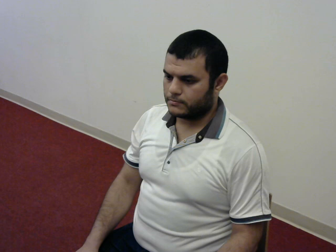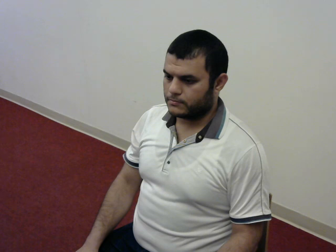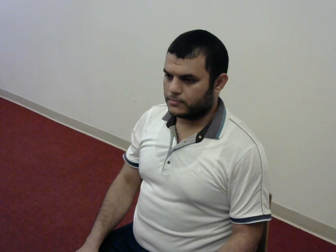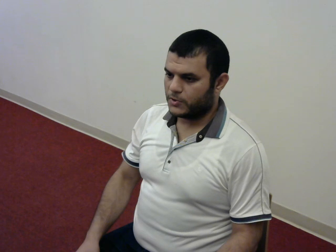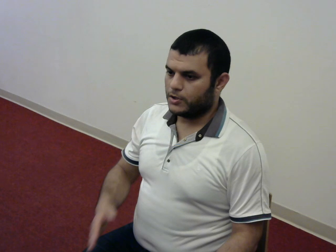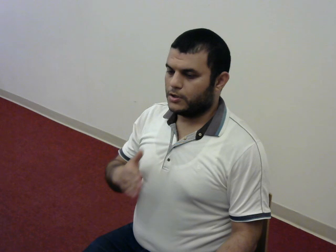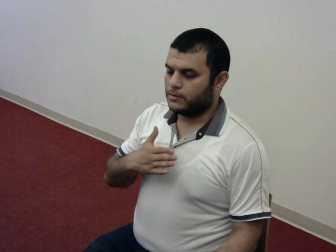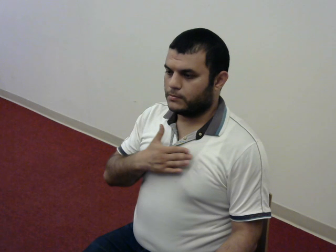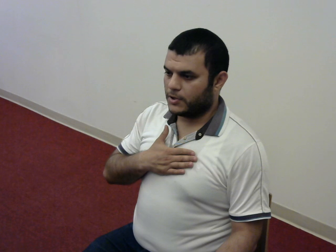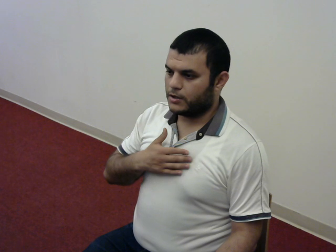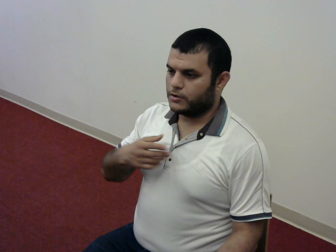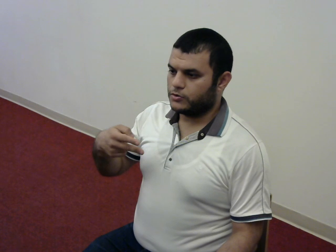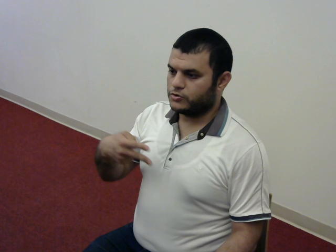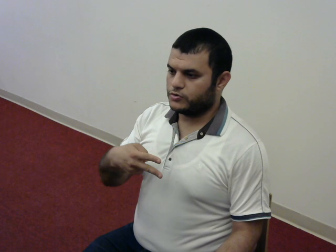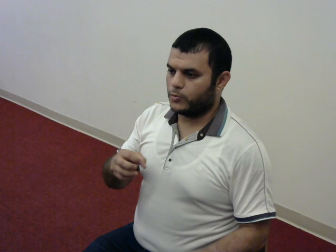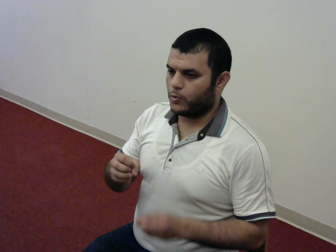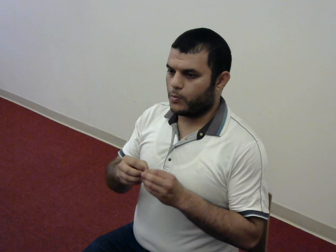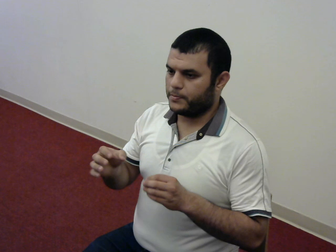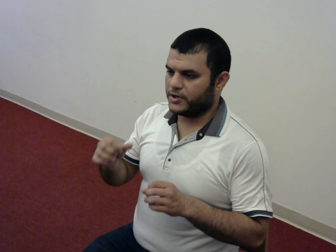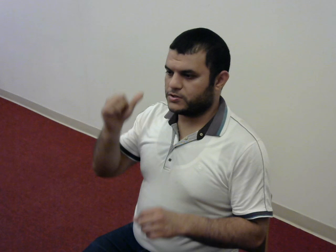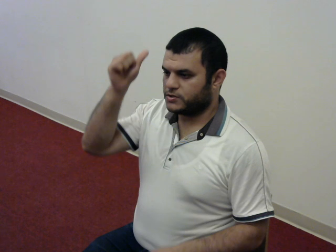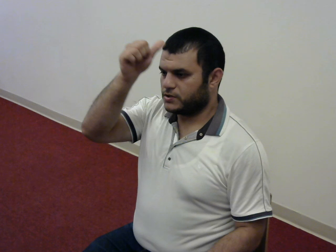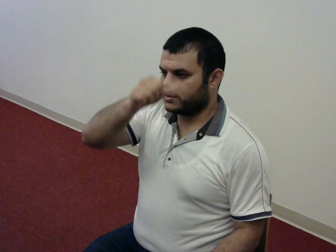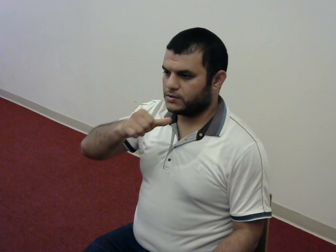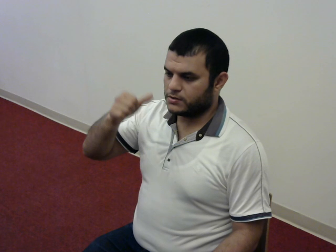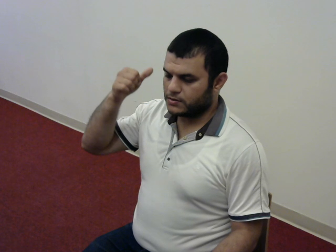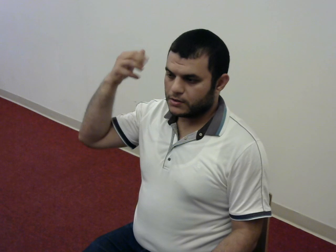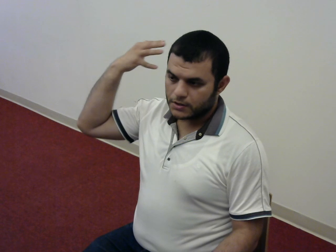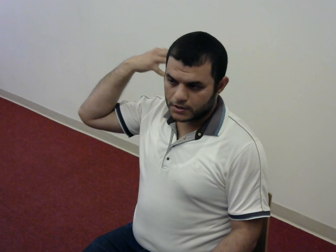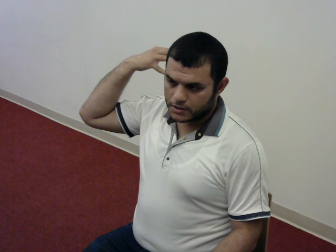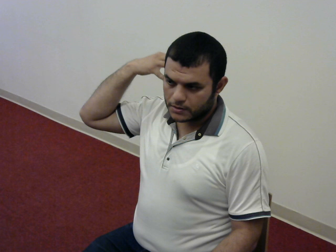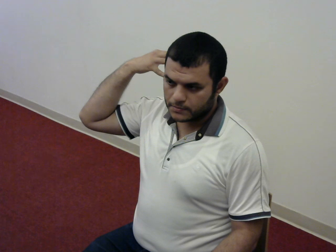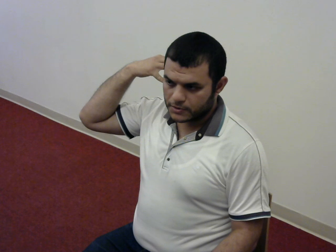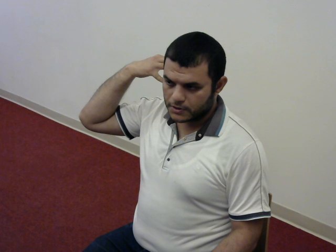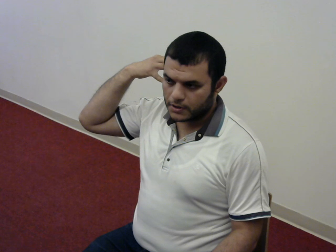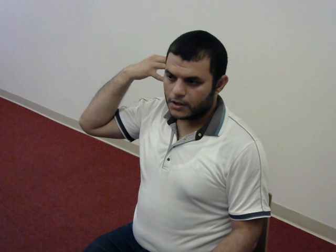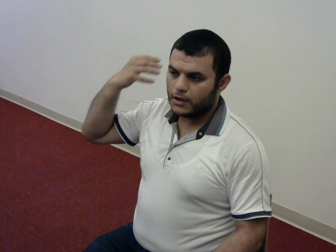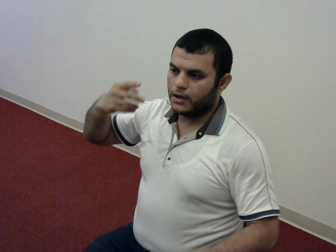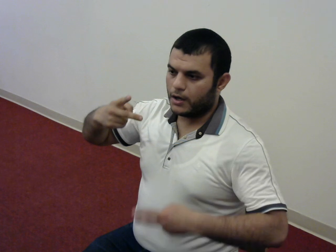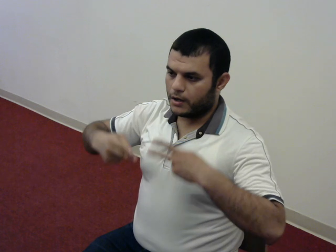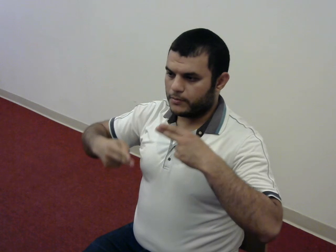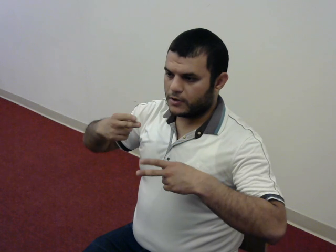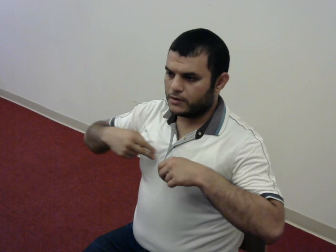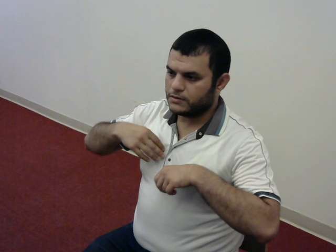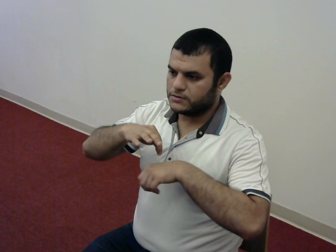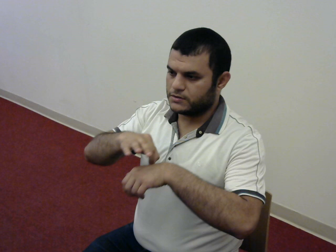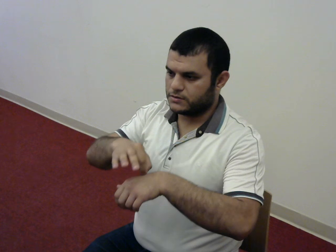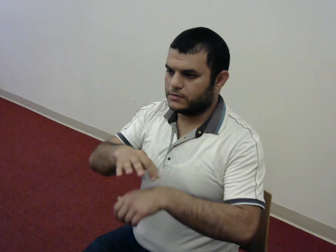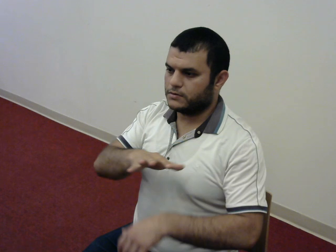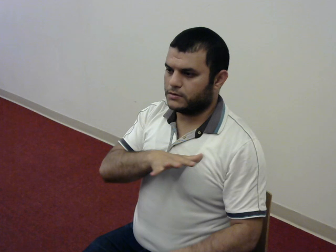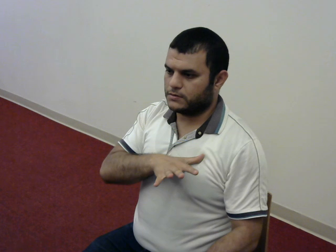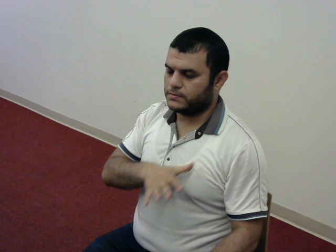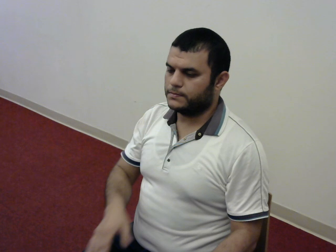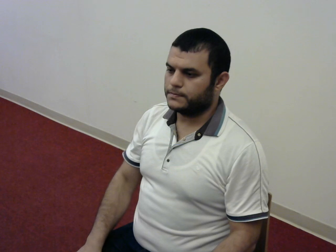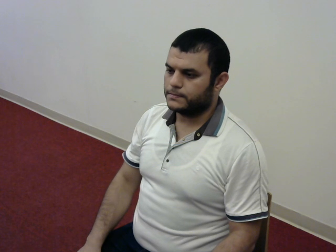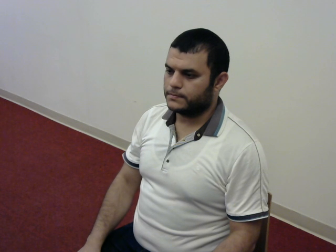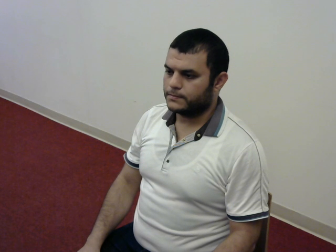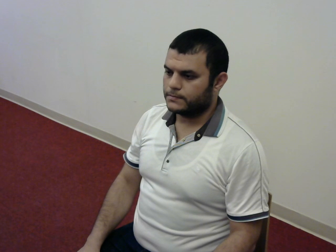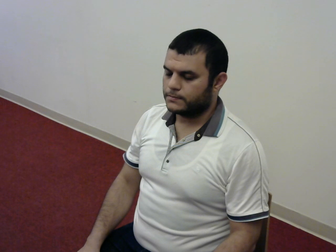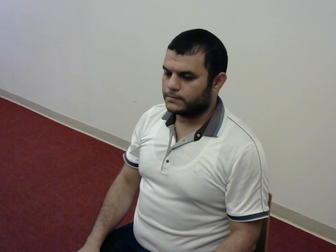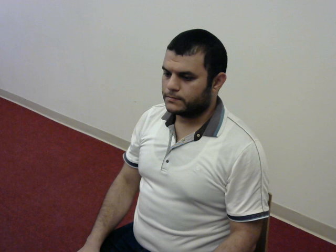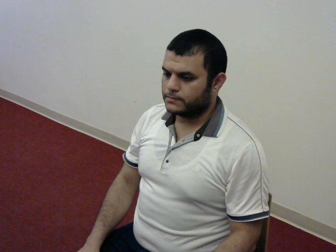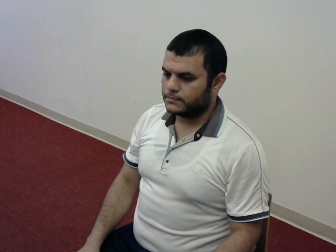Mən 2015-ci ildə koxlear implant əməliyyatı keçirmişəm